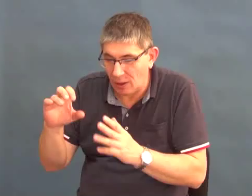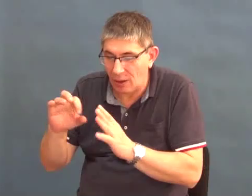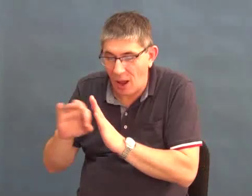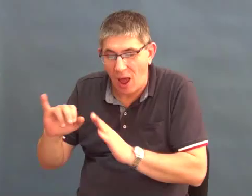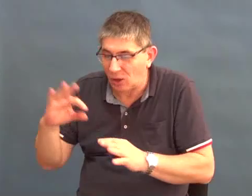Od...